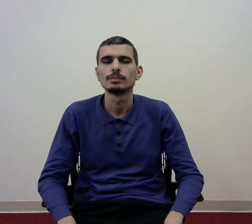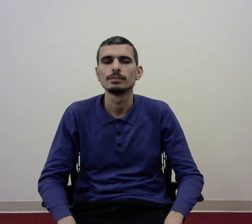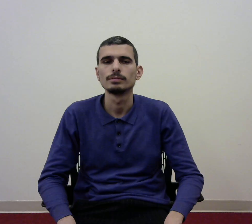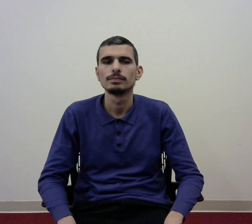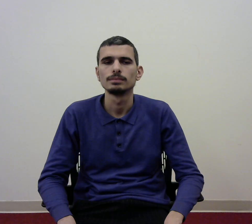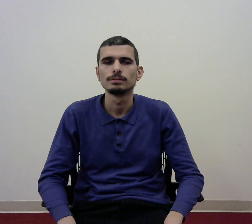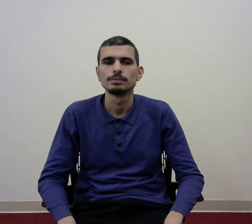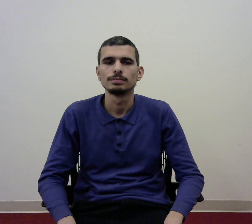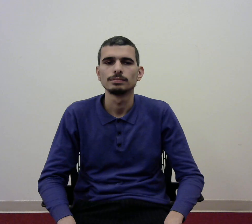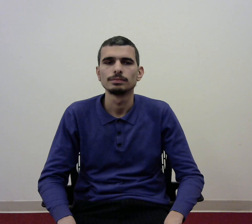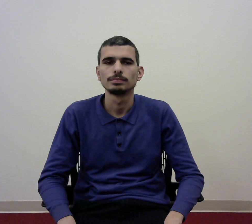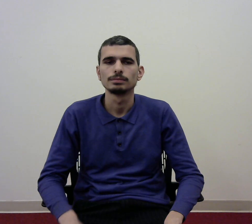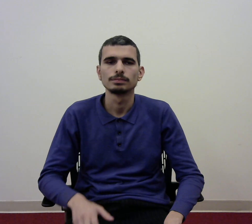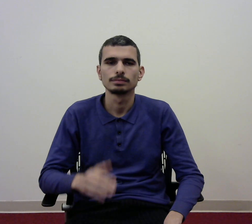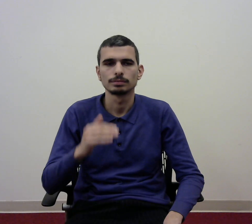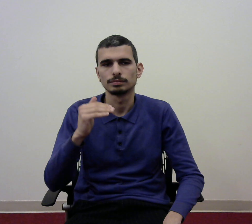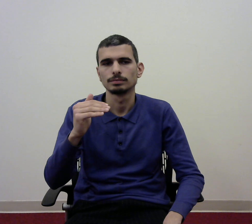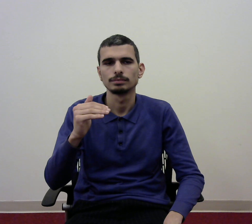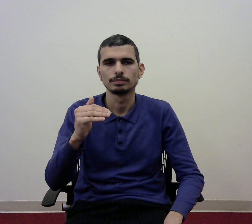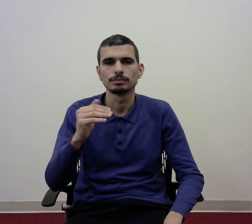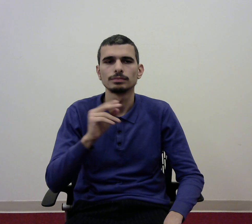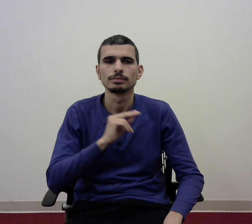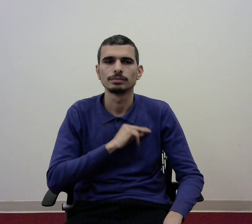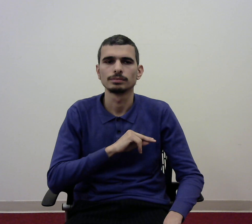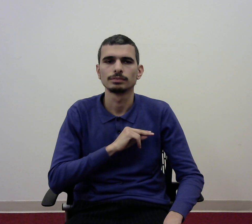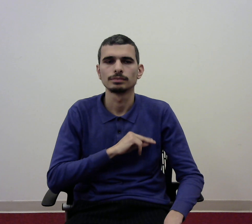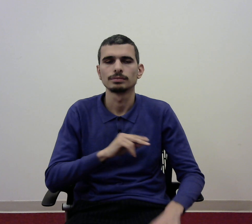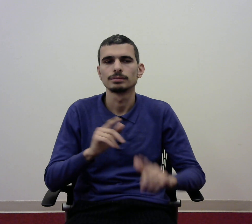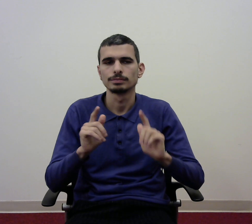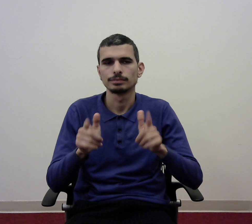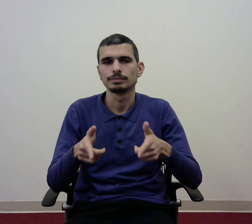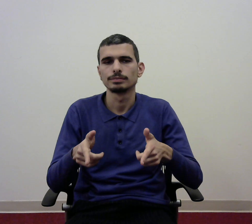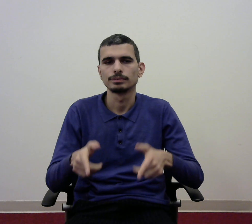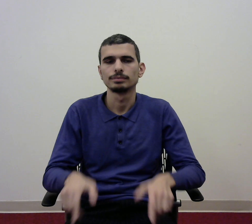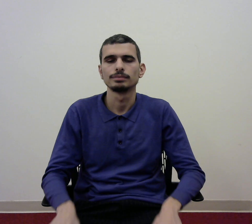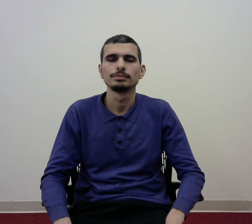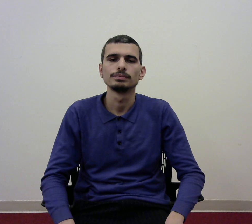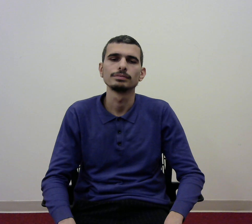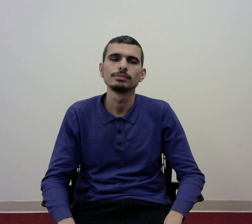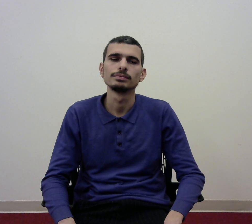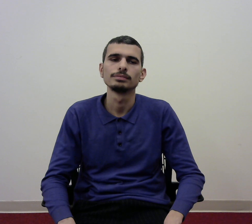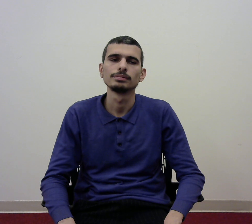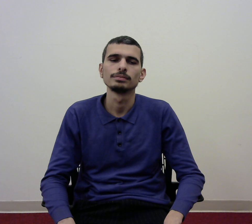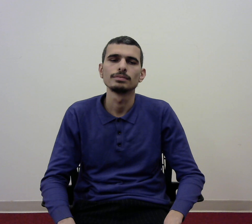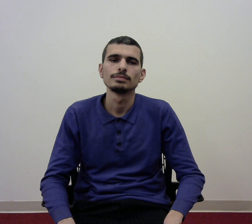Siz işdən razısınız?